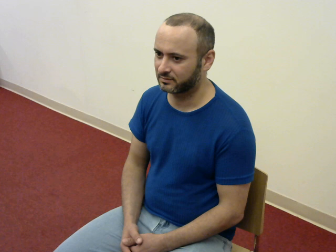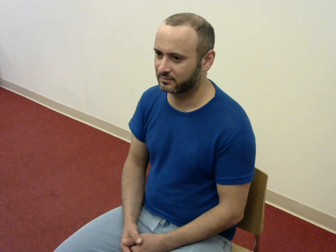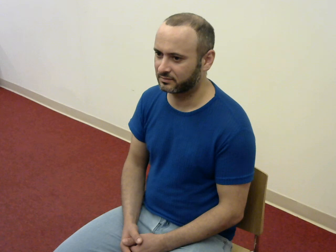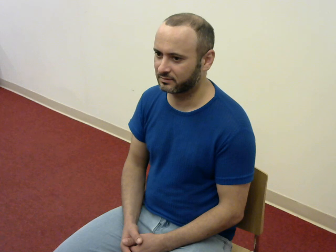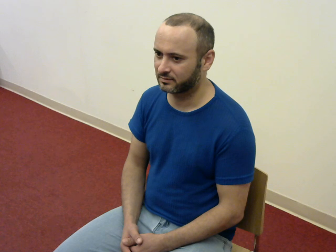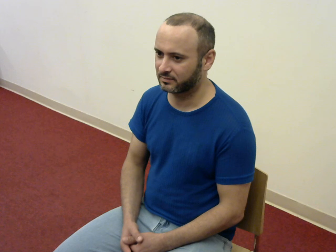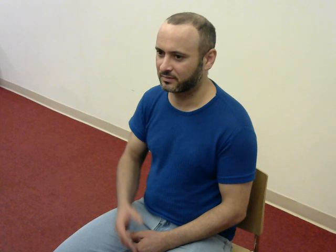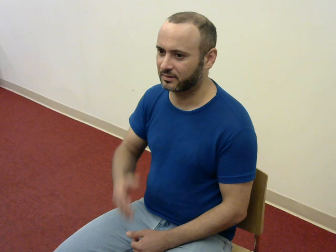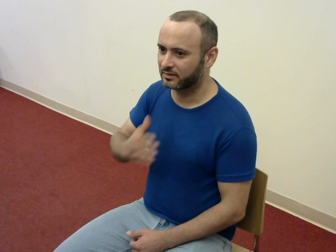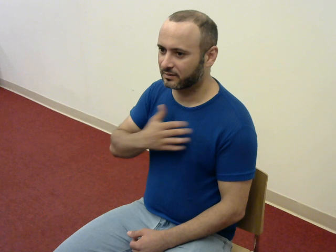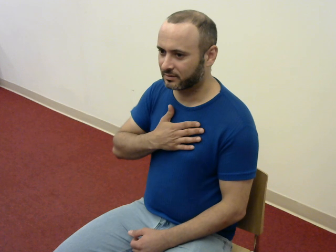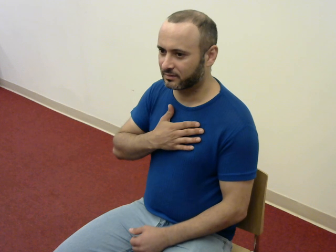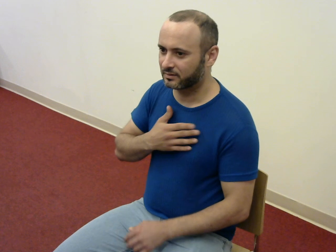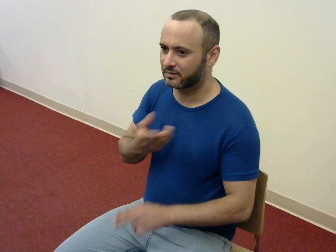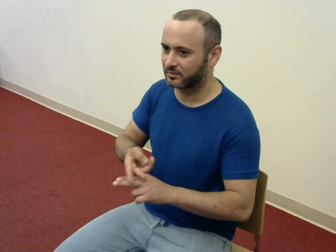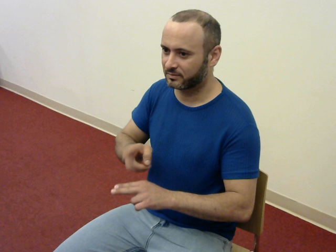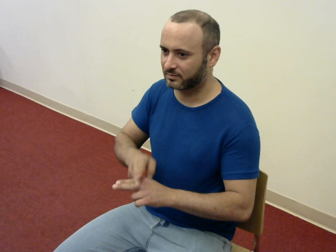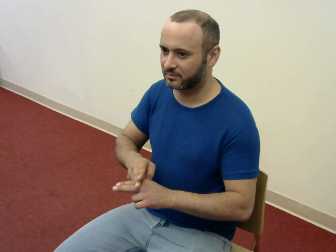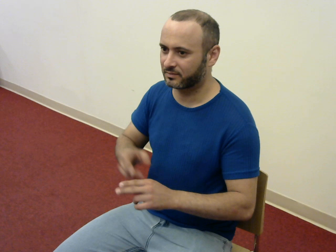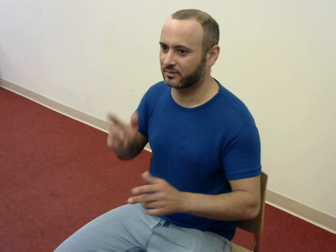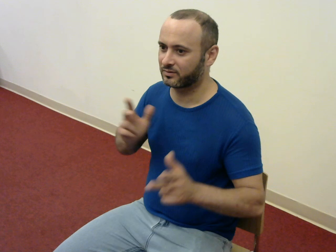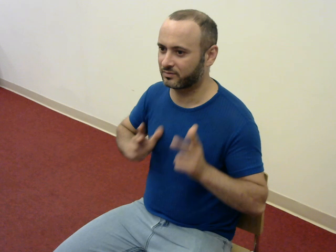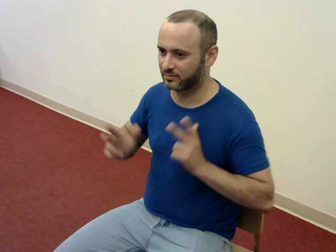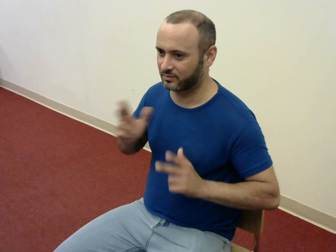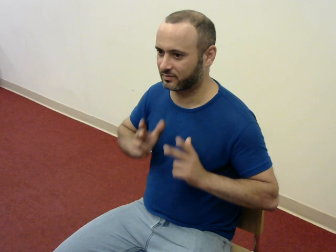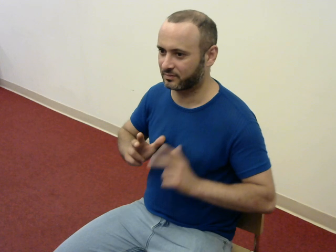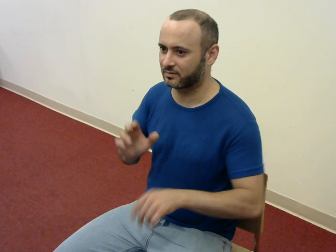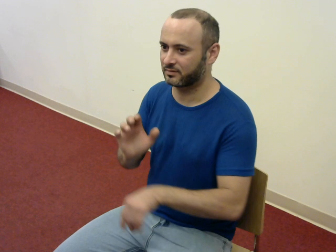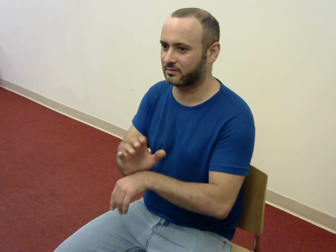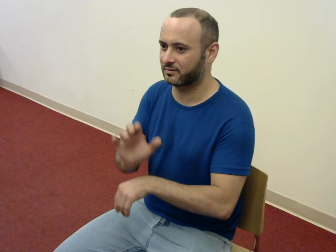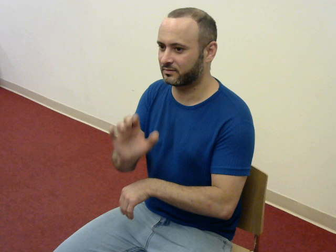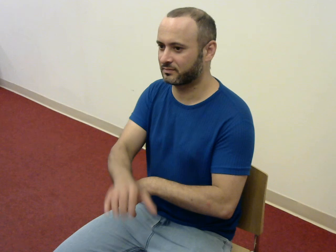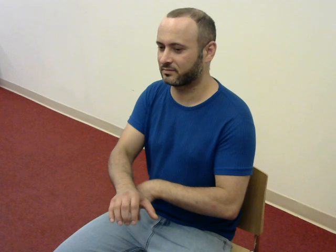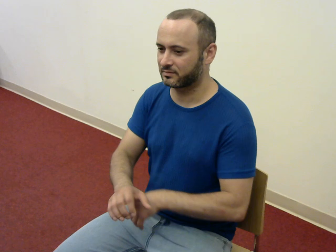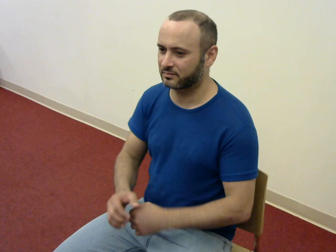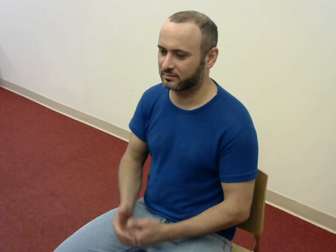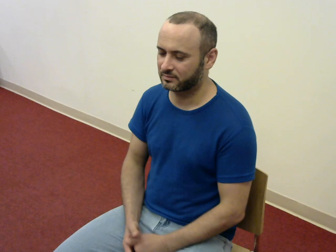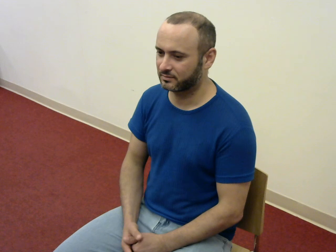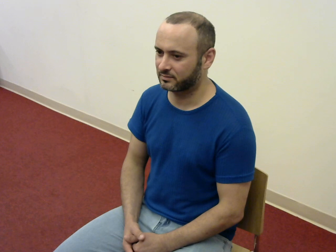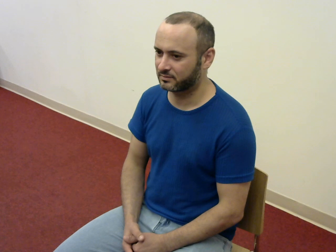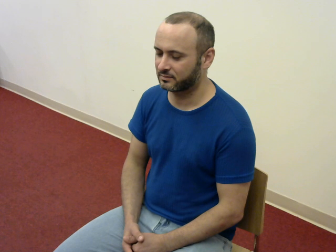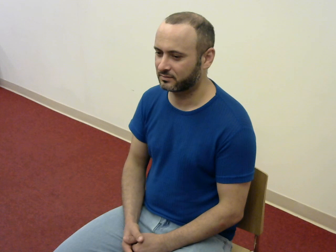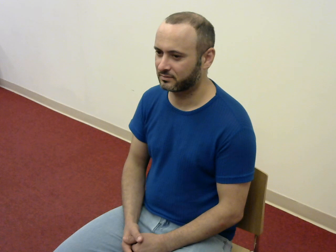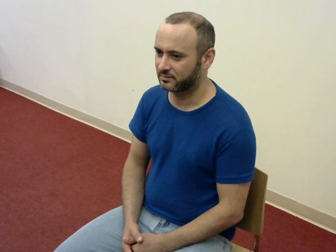Məni bura müəllim göndərib